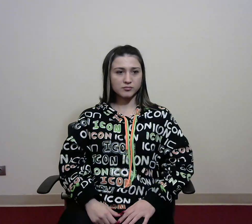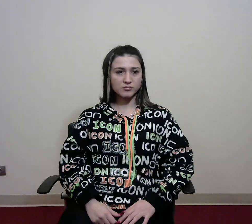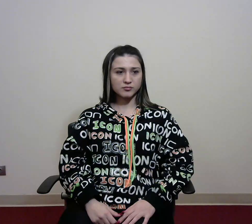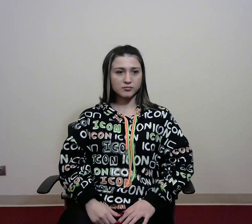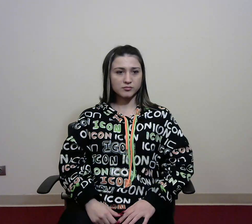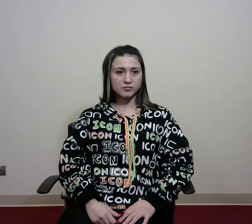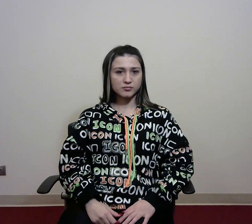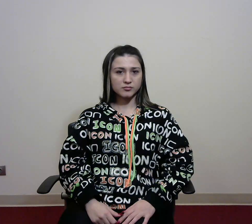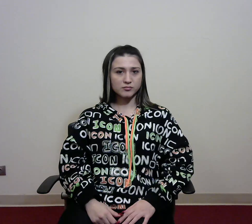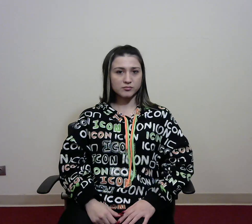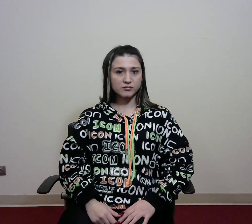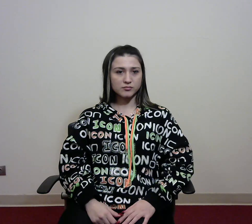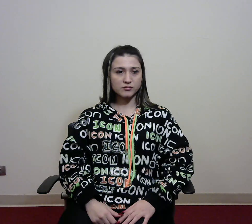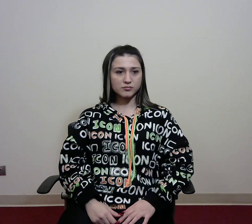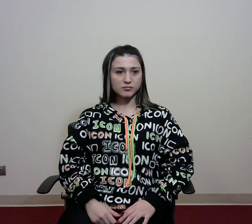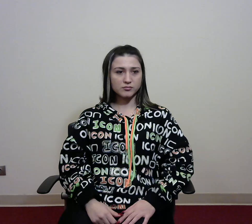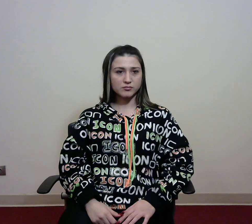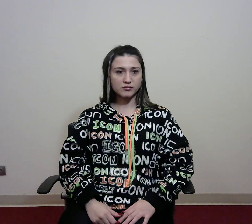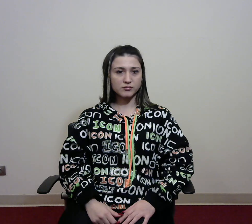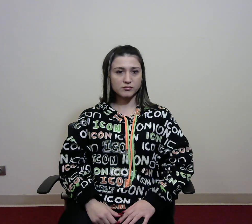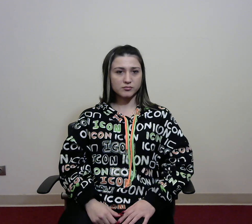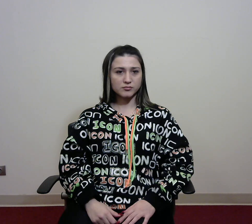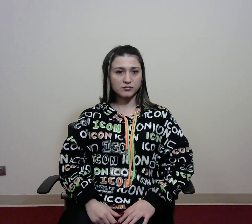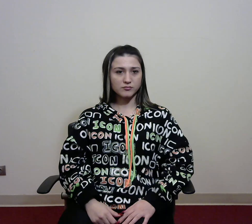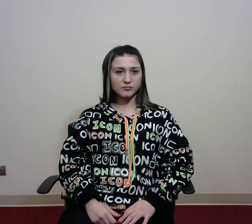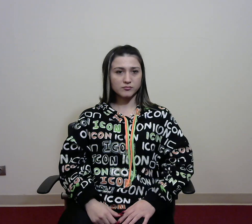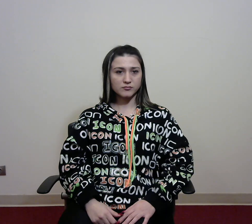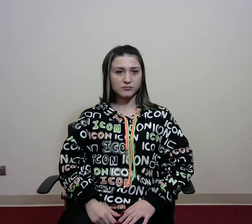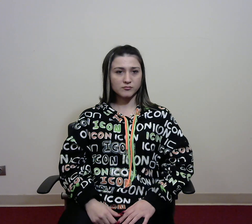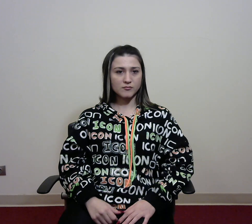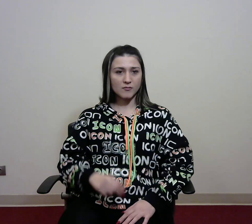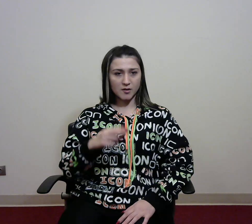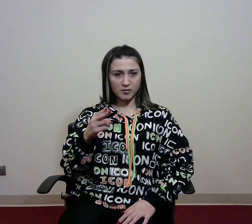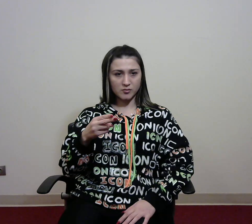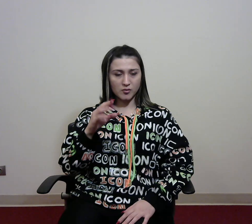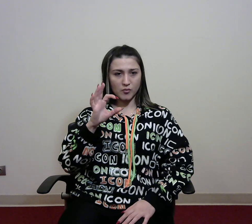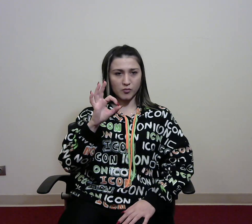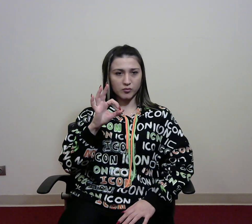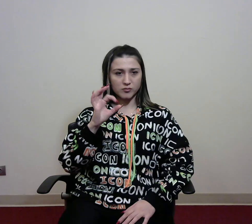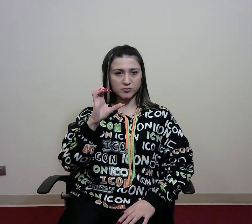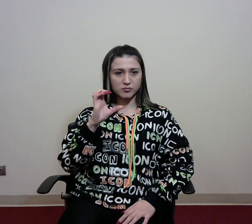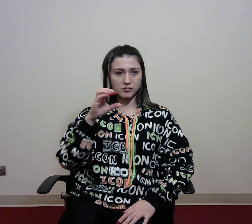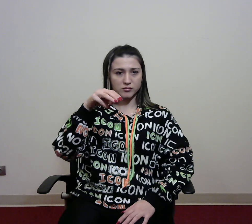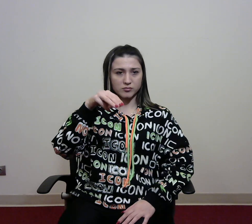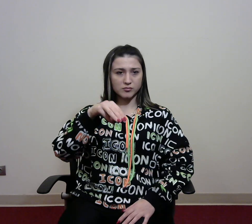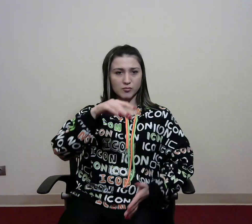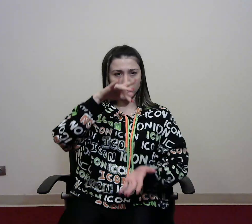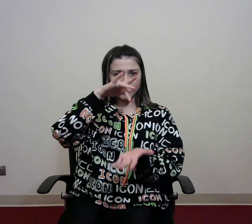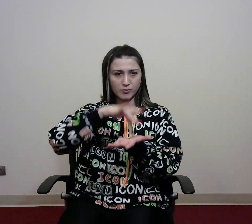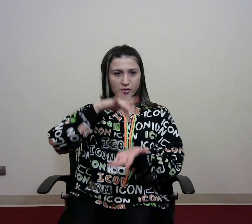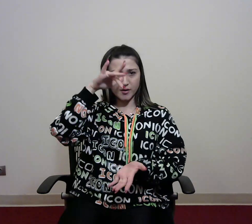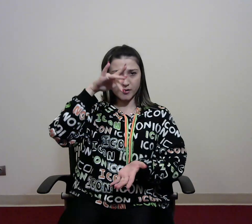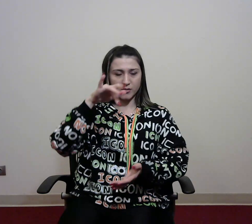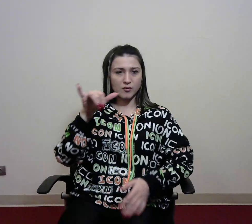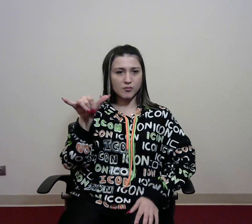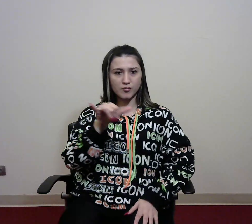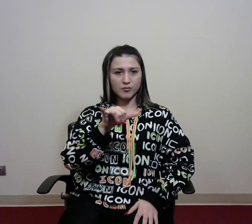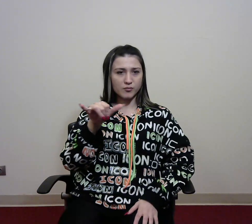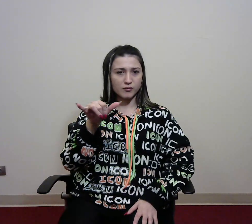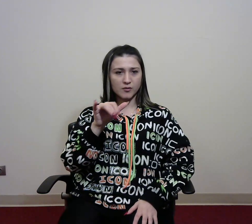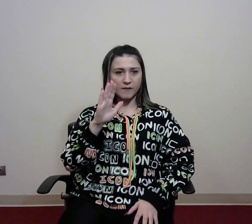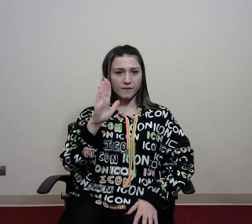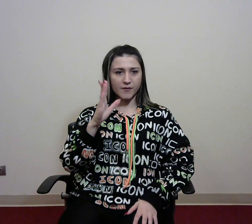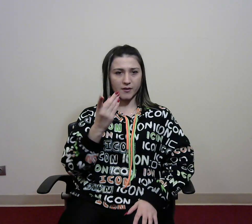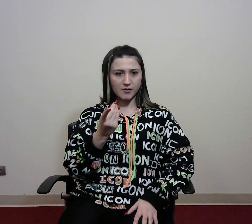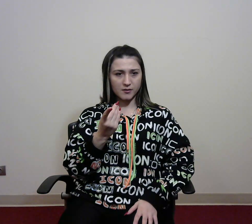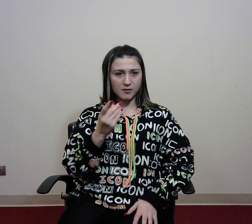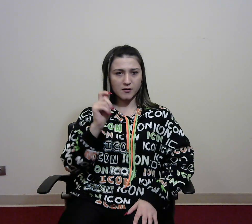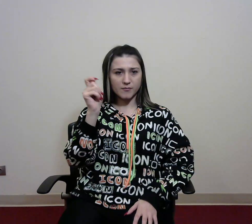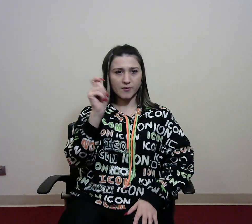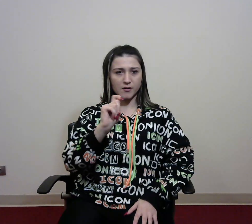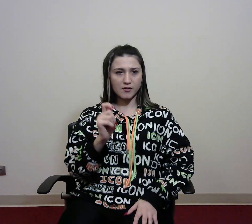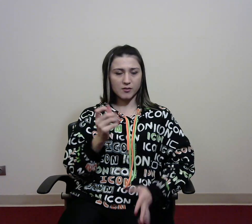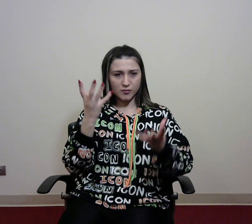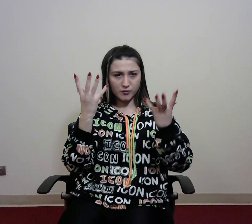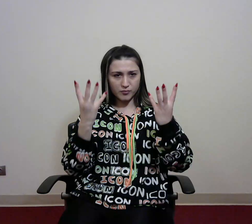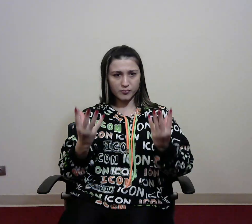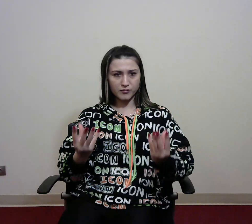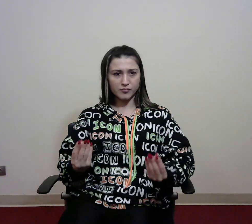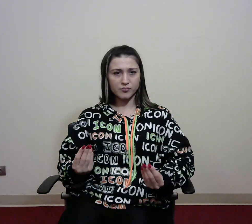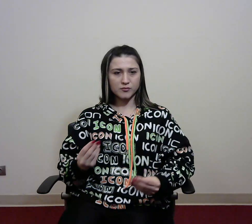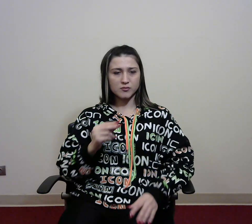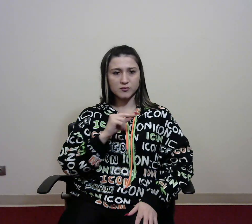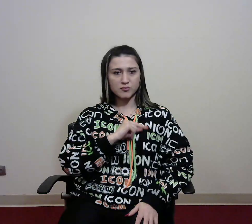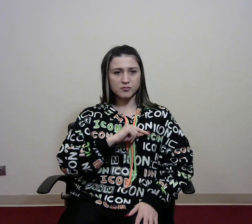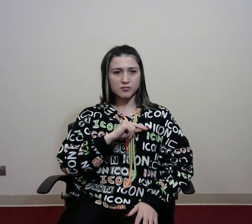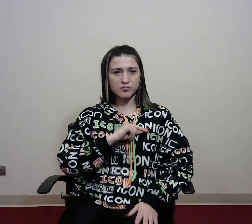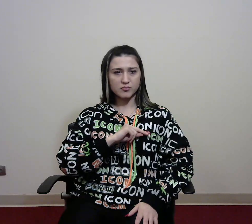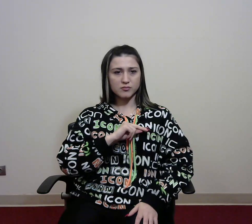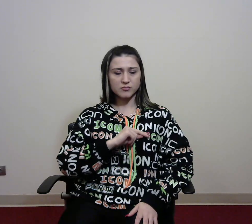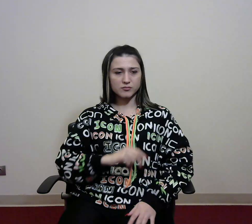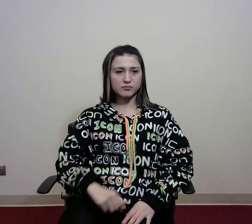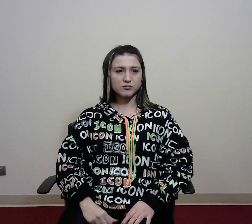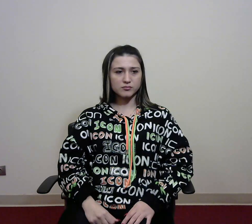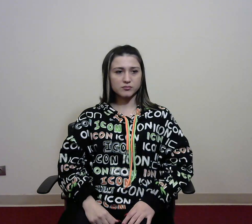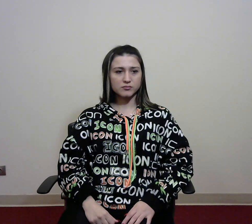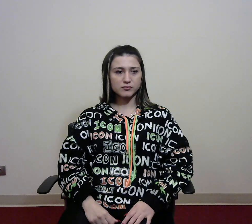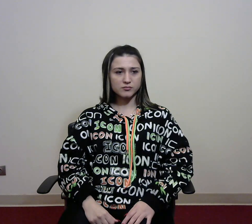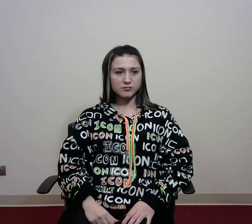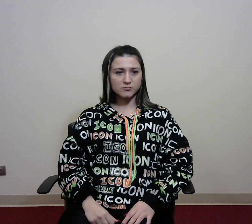DOST mərkəzləri şənbə və bazar günü işləyirmi?